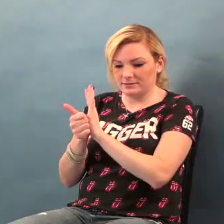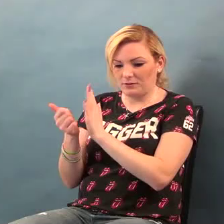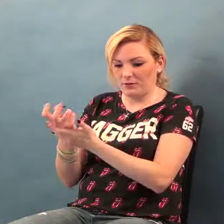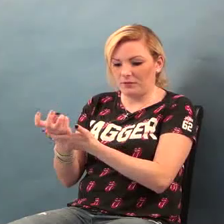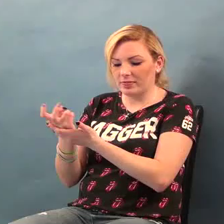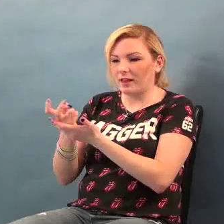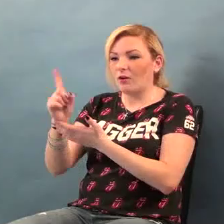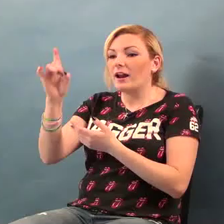Tak.